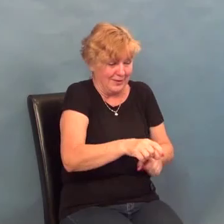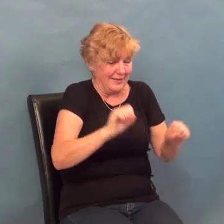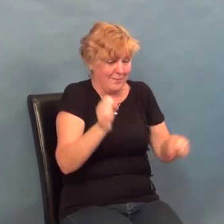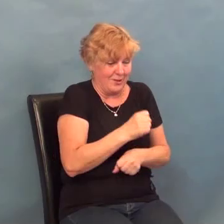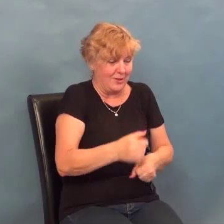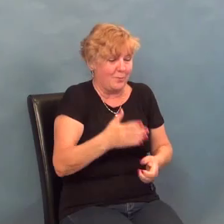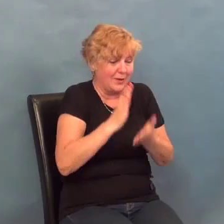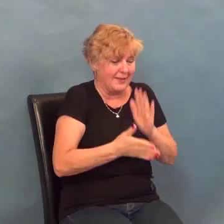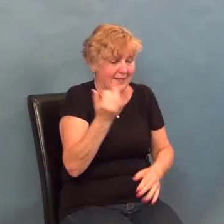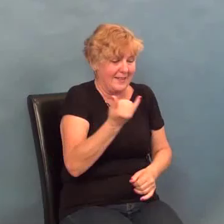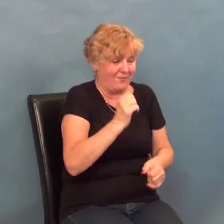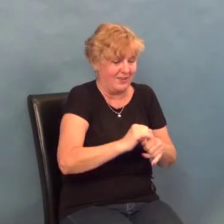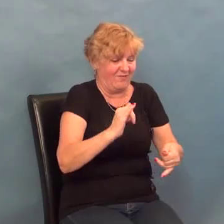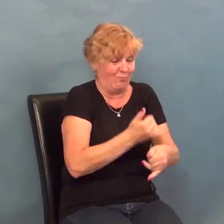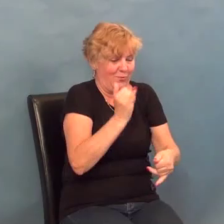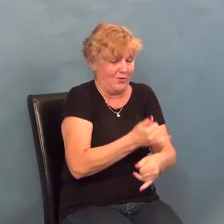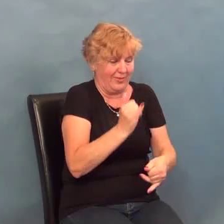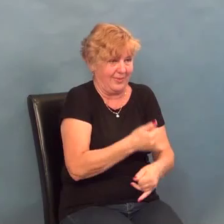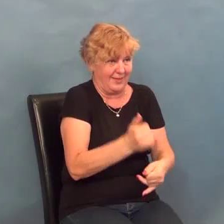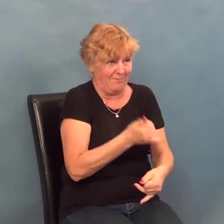Sprzątanie zawsze jest w piątki.